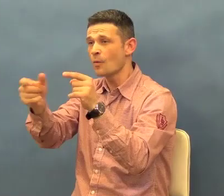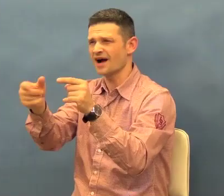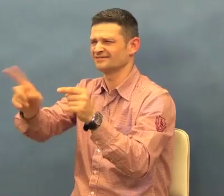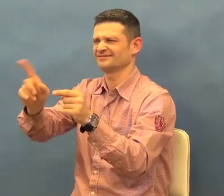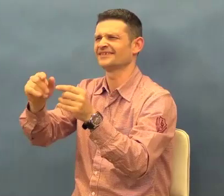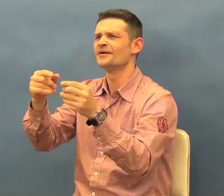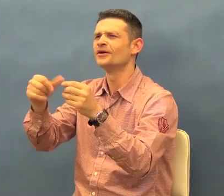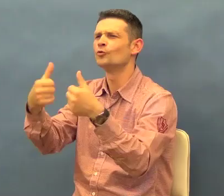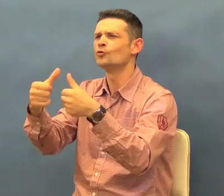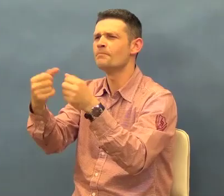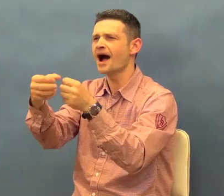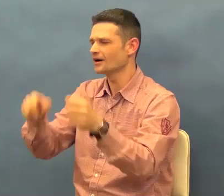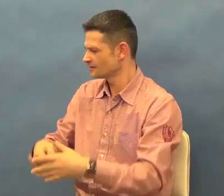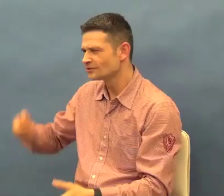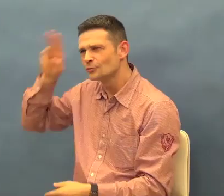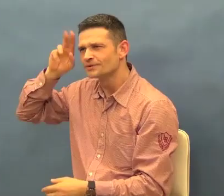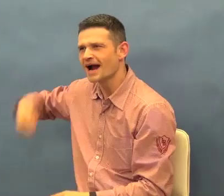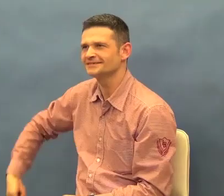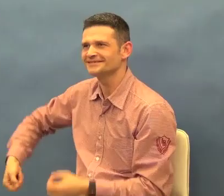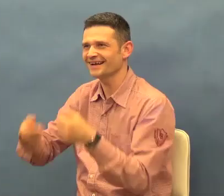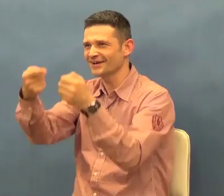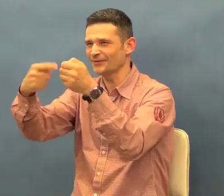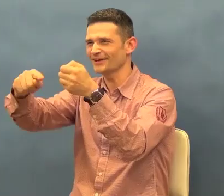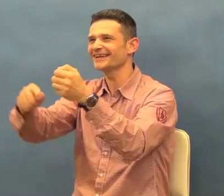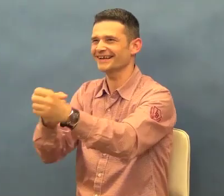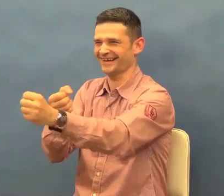Końcówka strzały nie jest jak igła, tylko jest z gumy, tak jak przepychacz do WC.